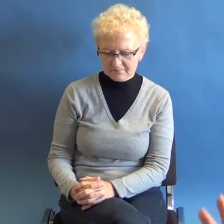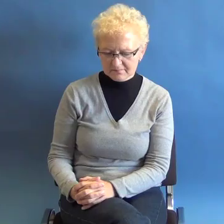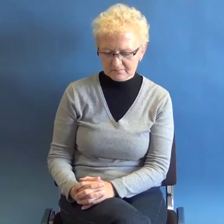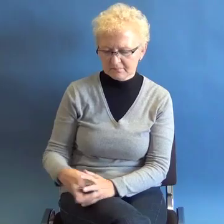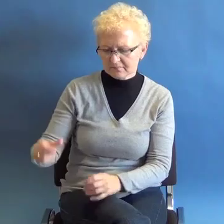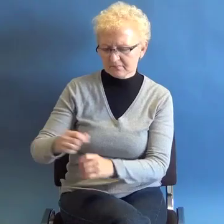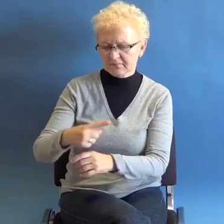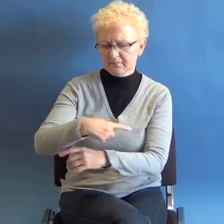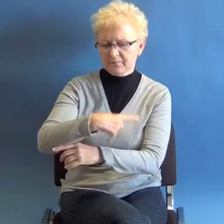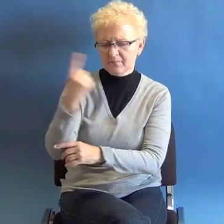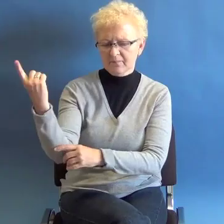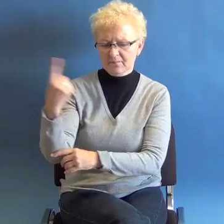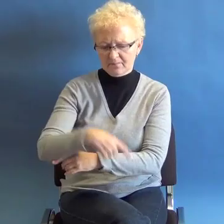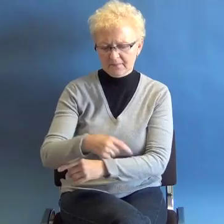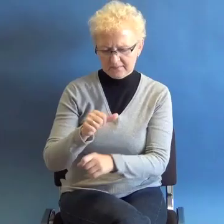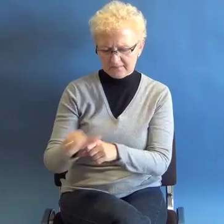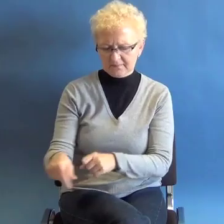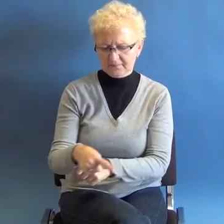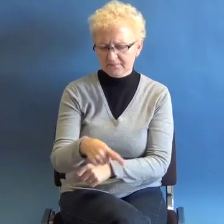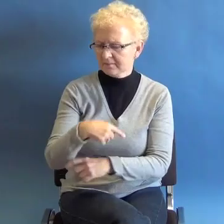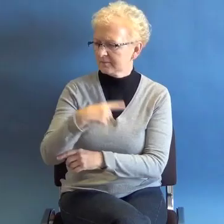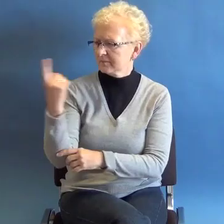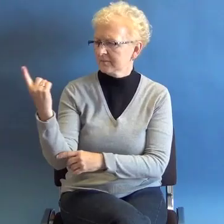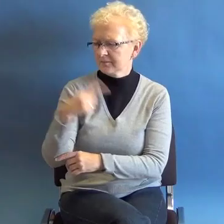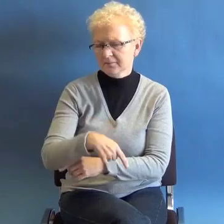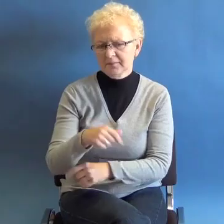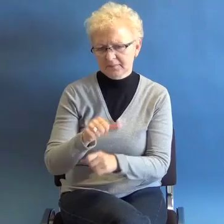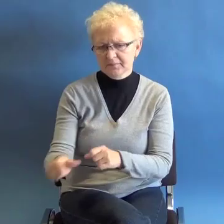Jest tam szlaban.